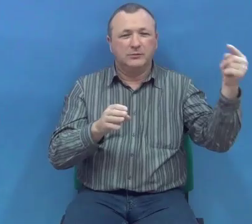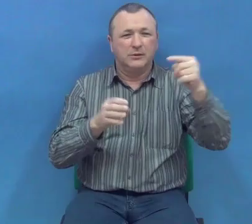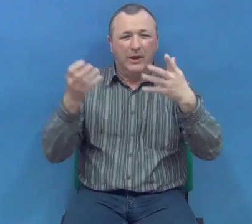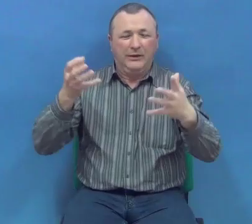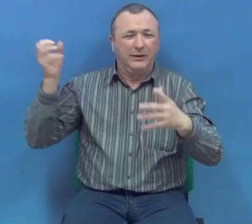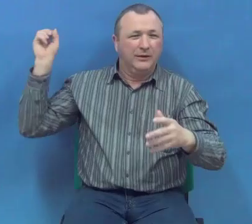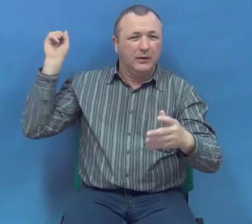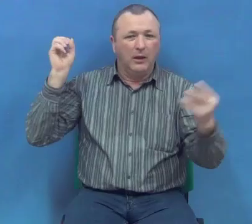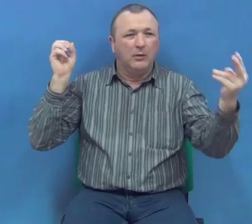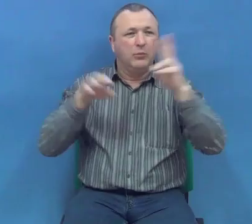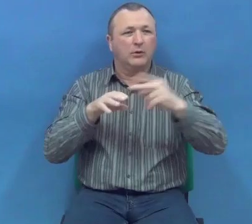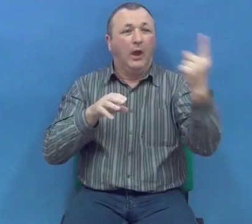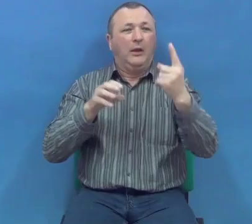Chłopak chciał rzucić, ale zobaczył nadchodzącego policjanta.